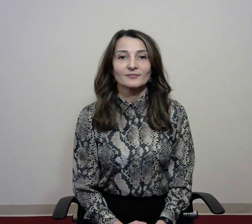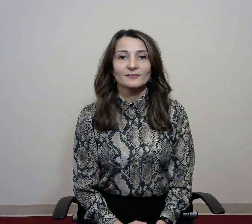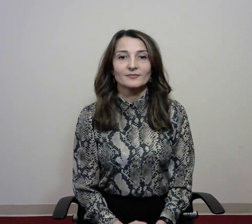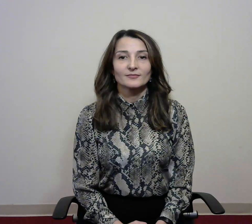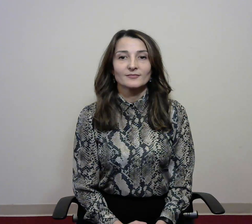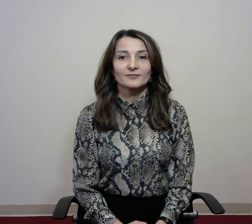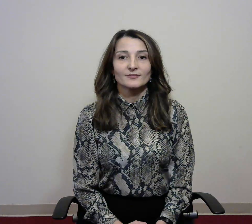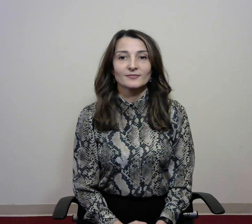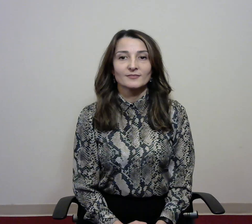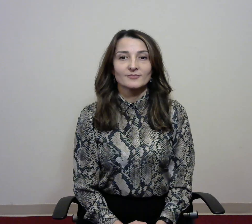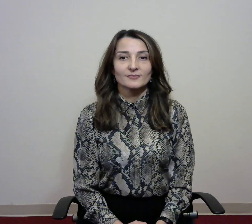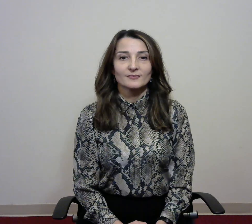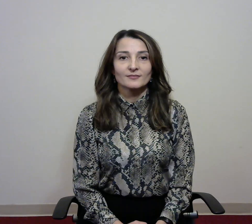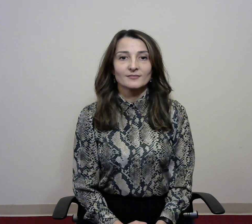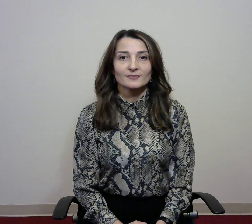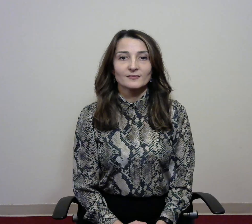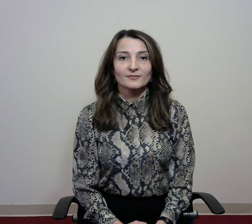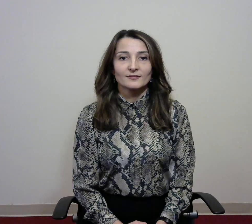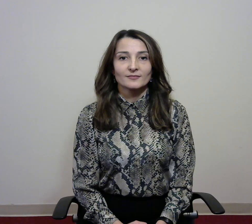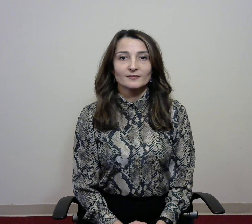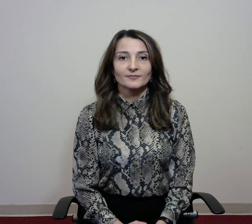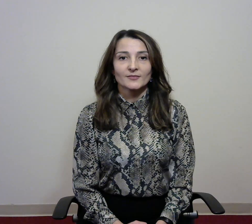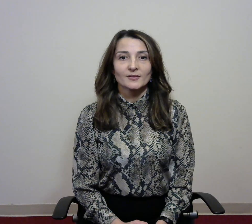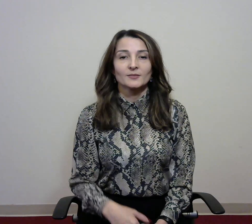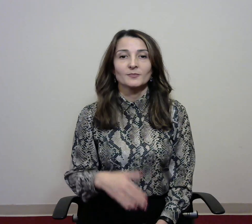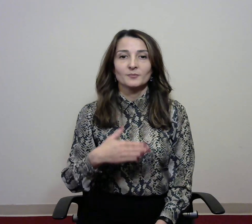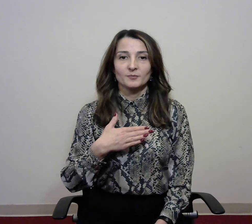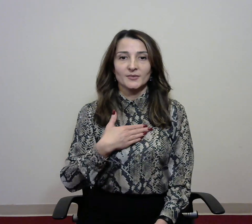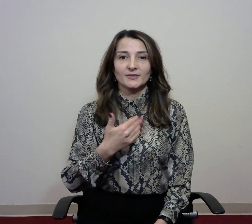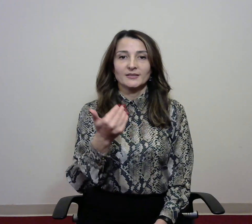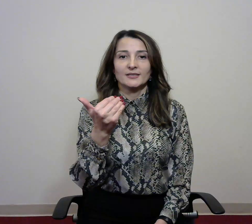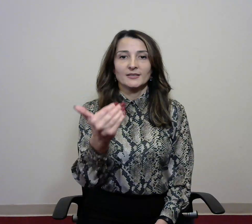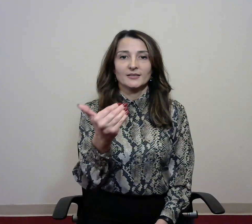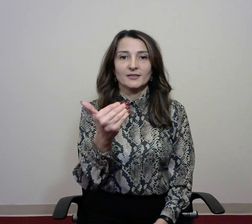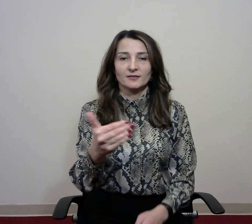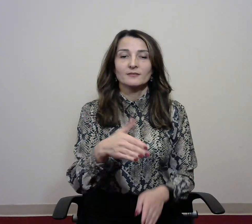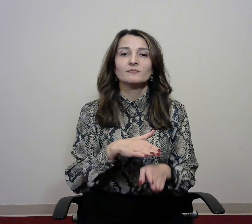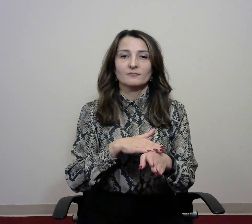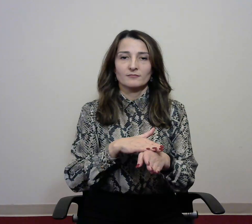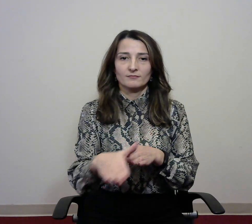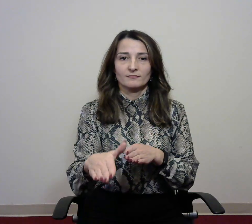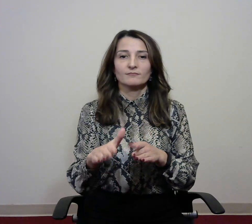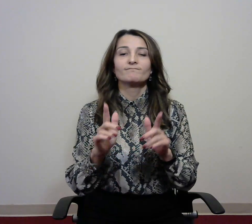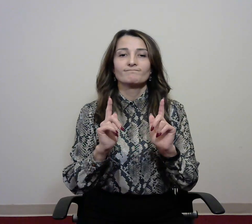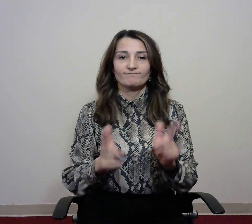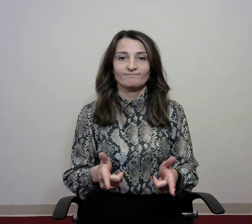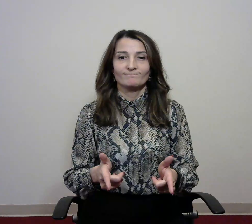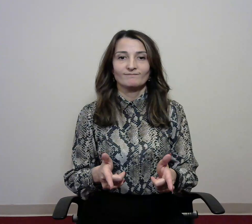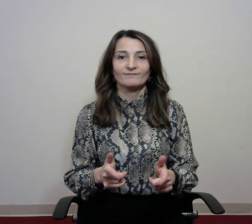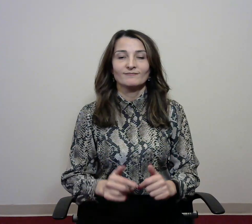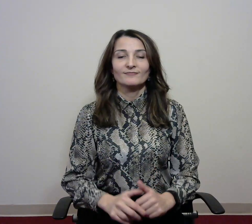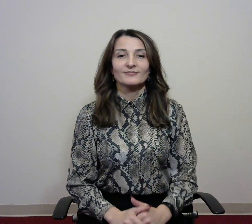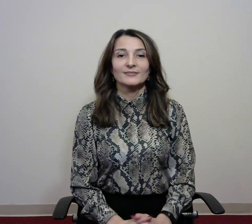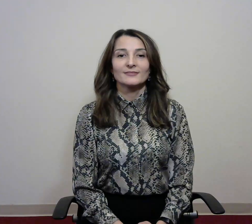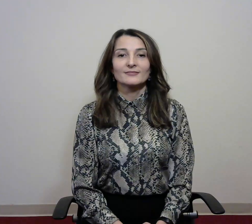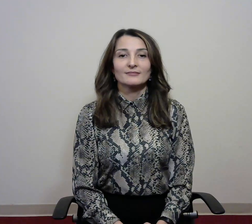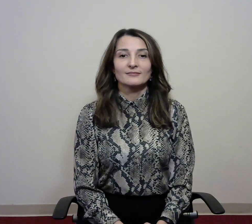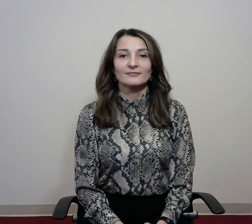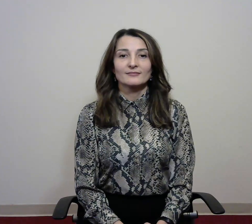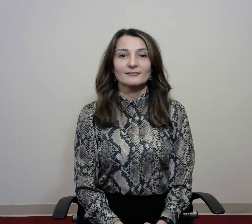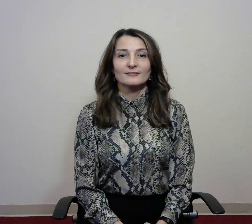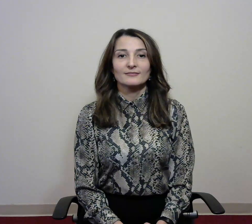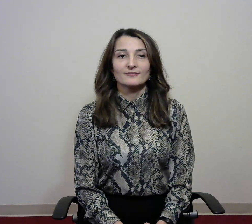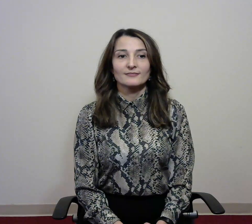Mən sizinlə tamamilə razıyam